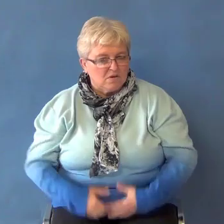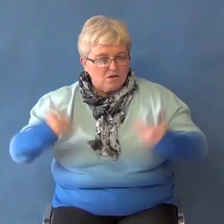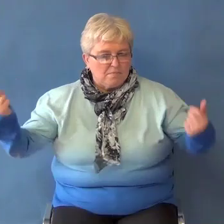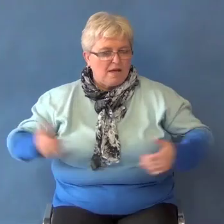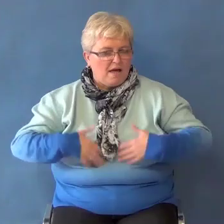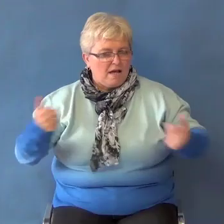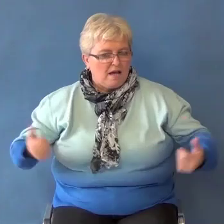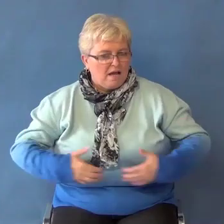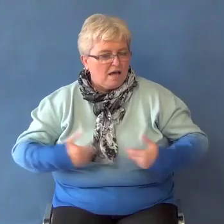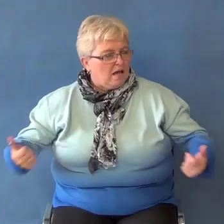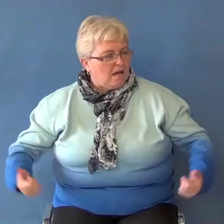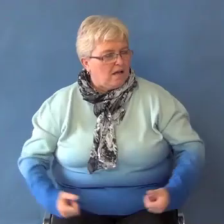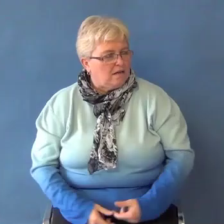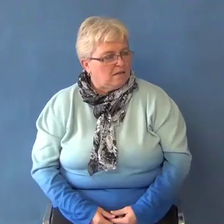Rozbierać się...